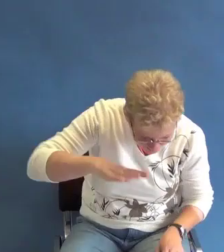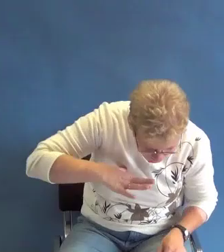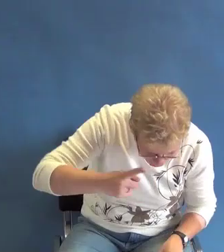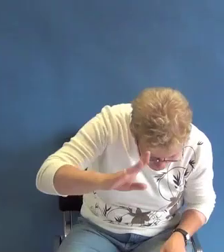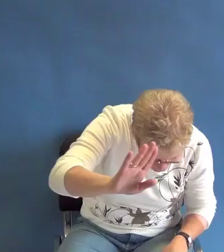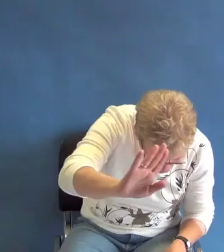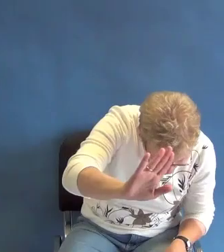Poczekaj.